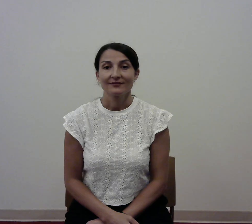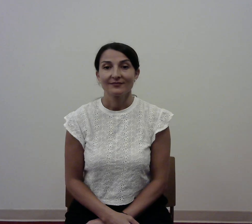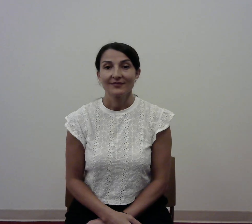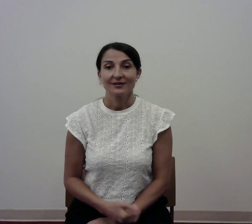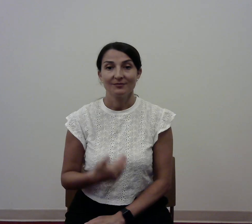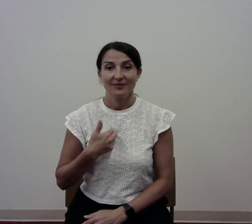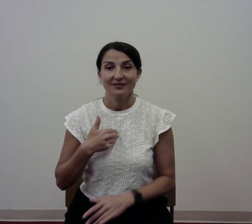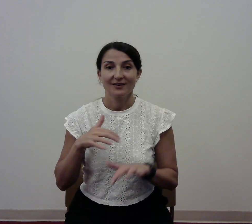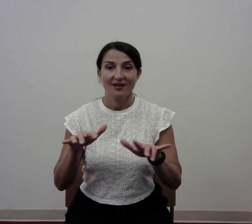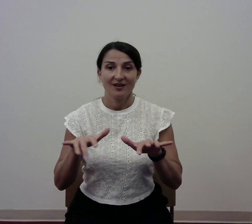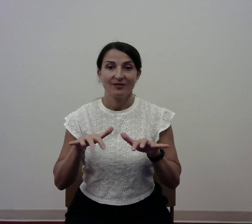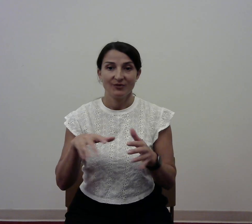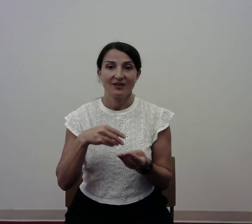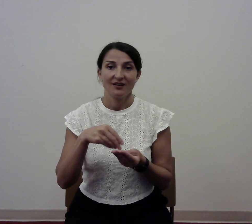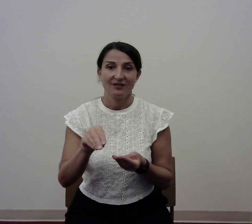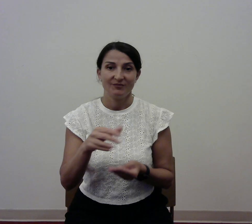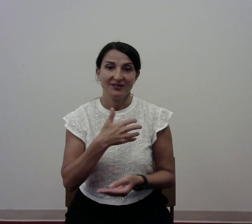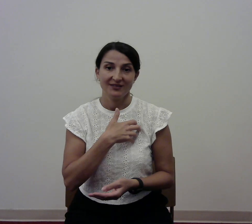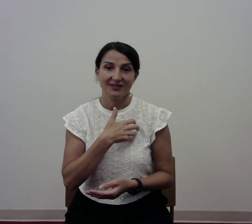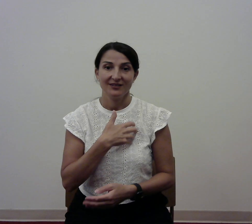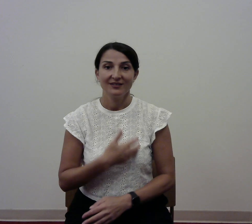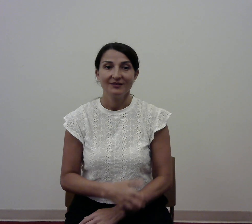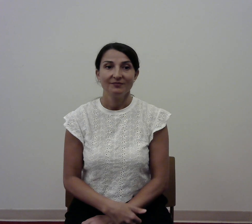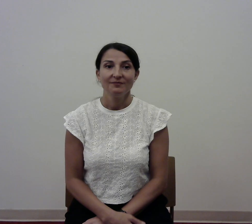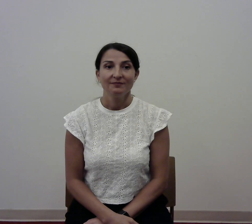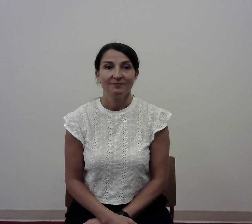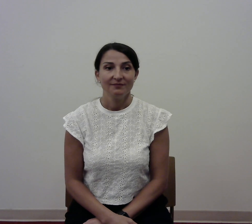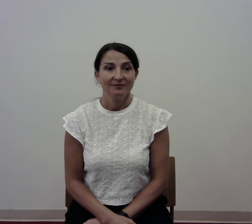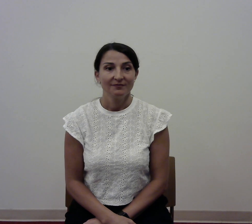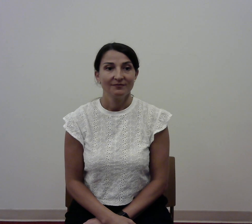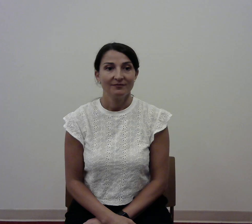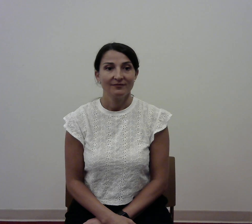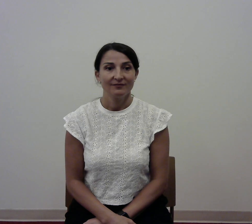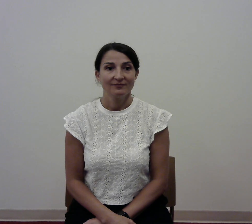Mən kompüter almaq istəyirəm